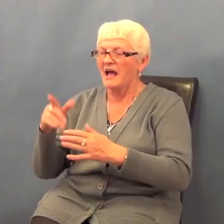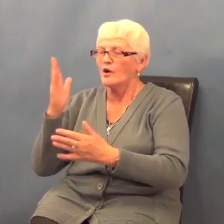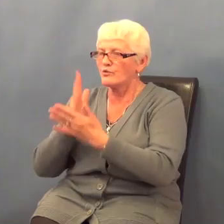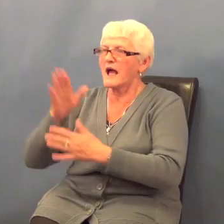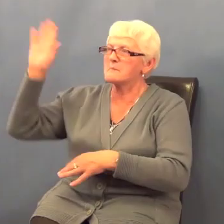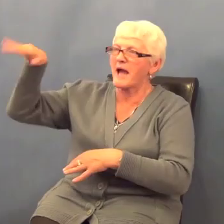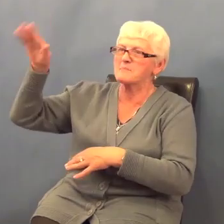Już zrobił "papa".